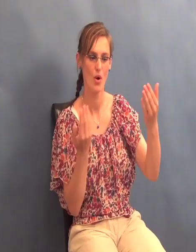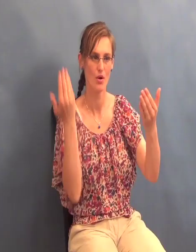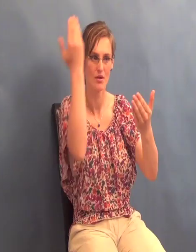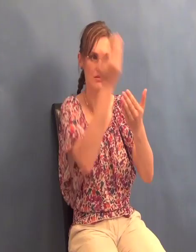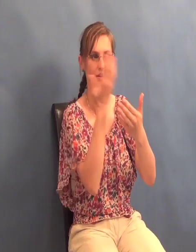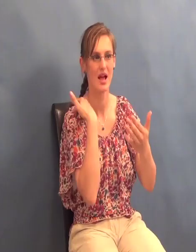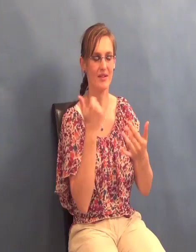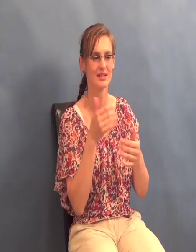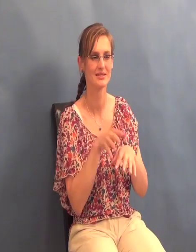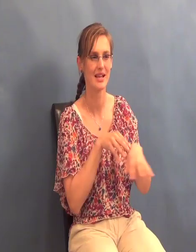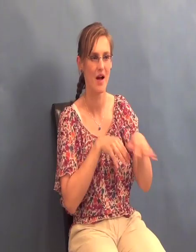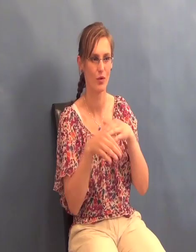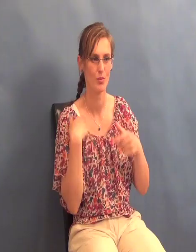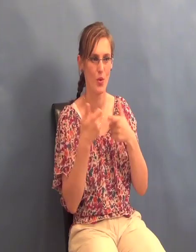Kiedyś było inaczej, wstawianie szyb było zawodem.